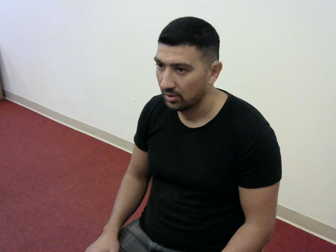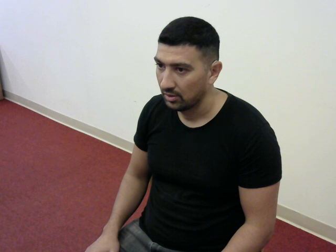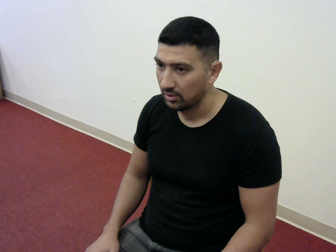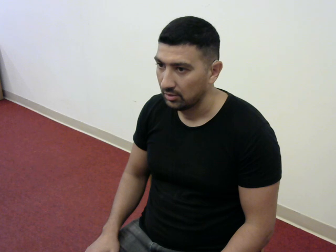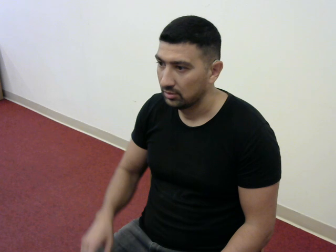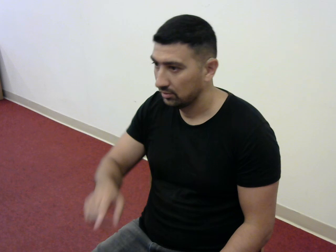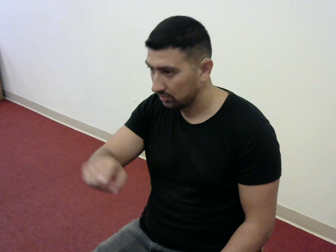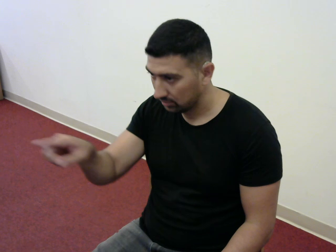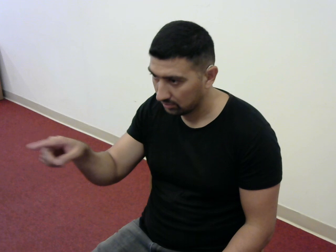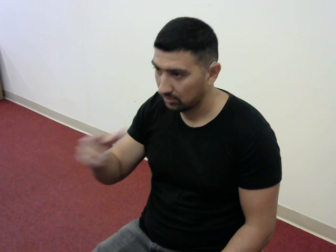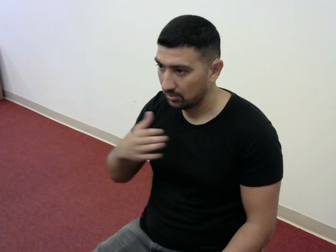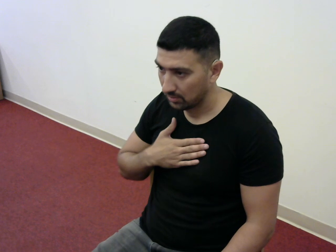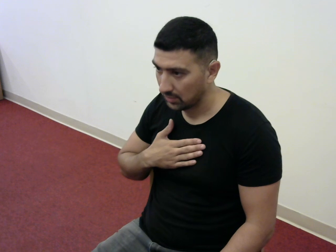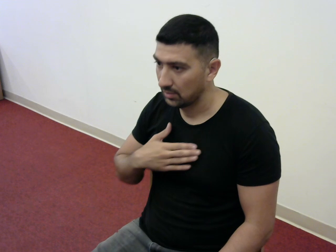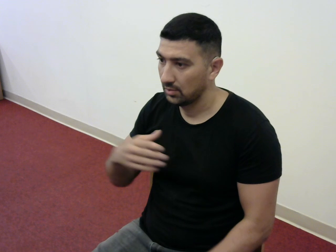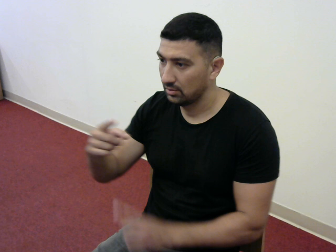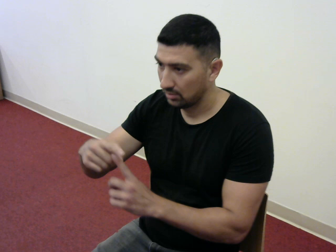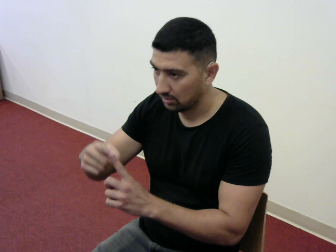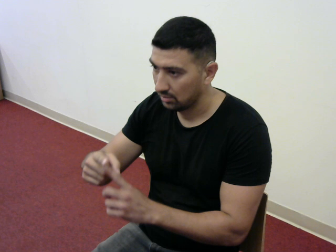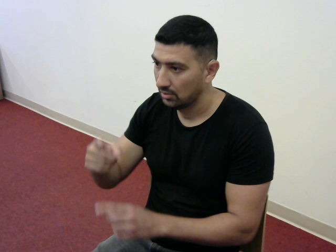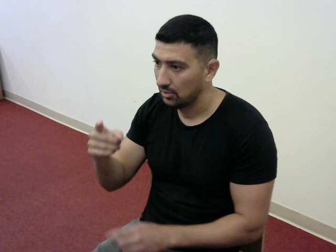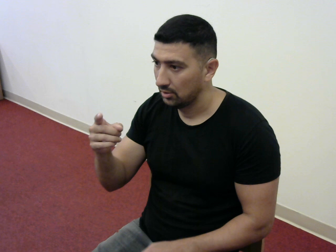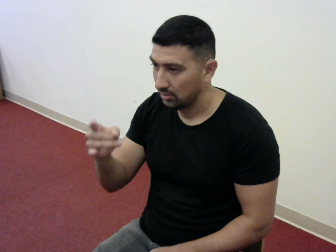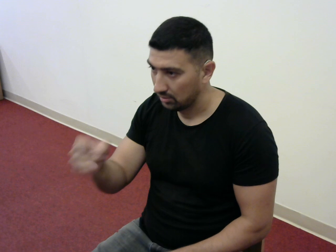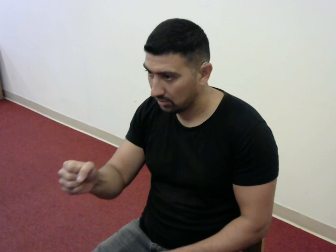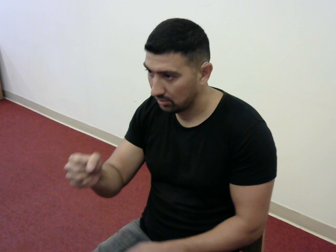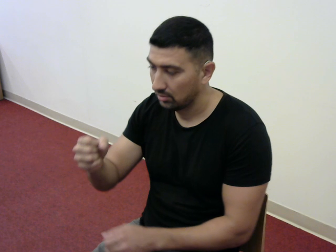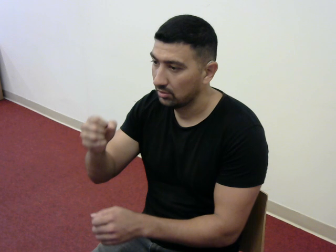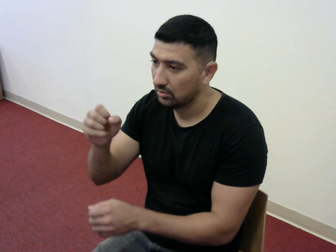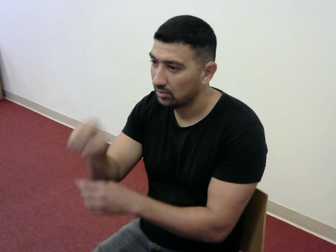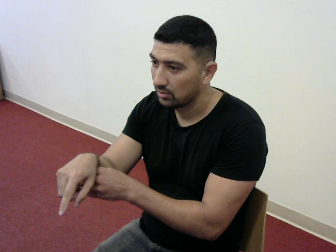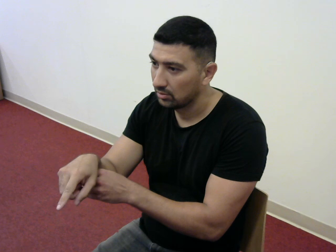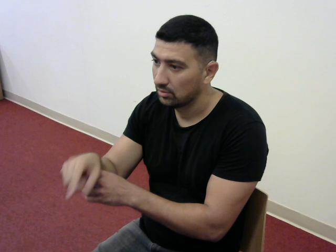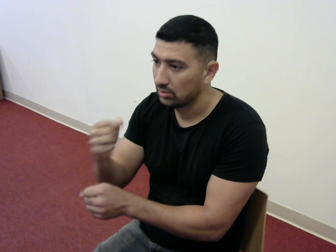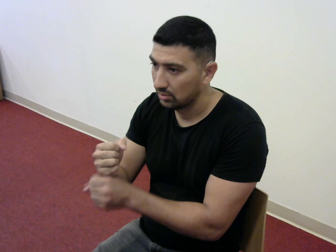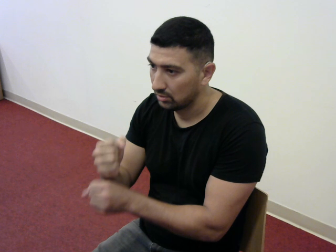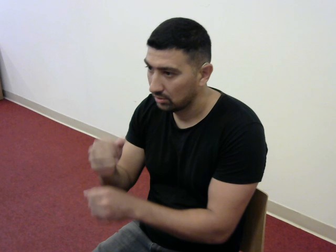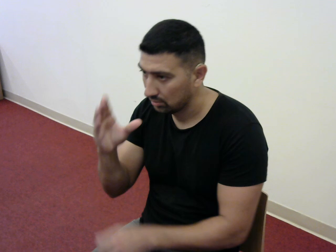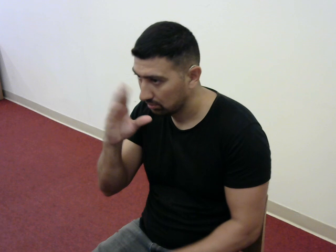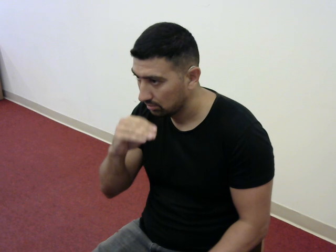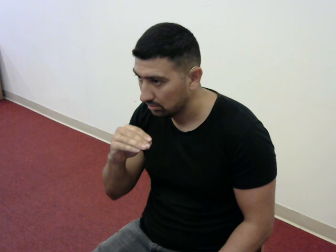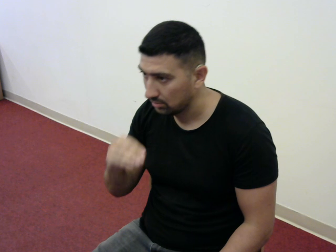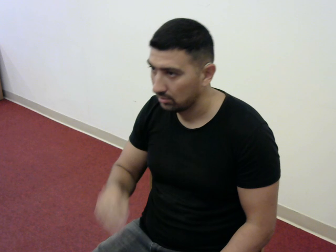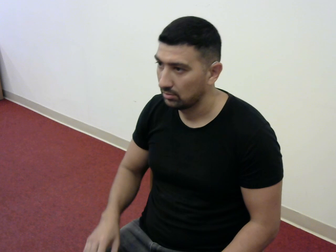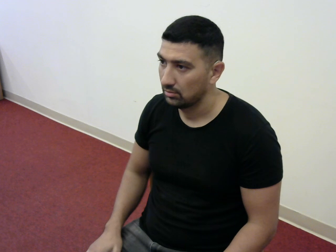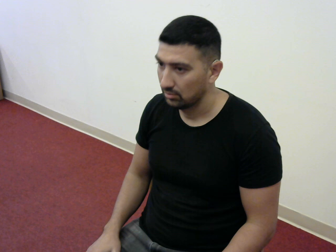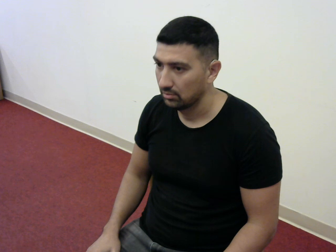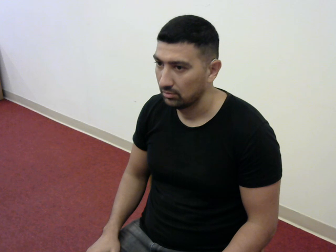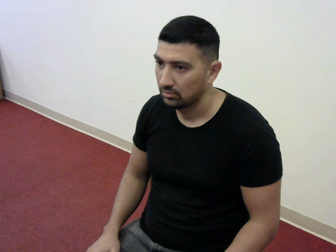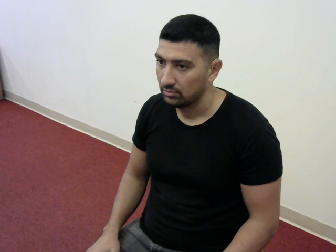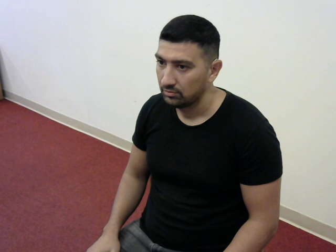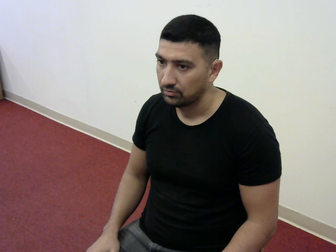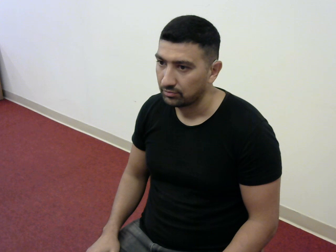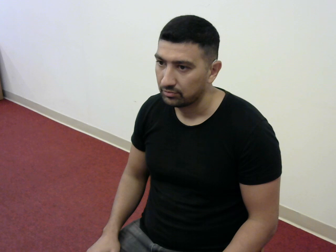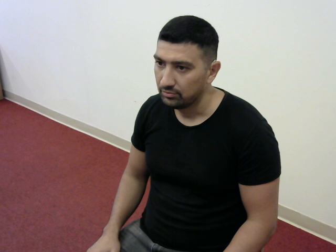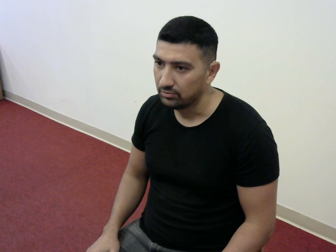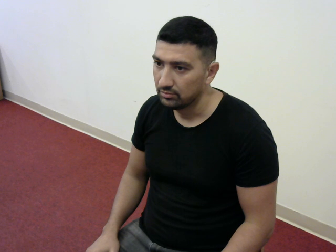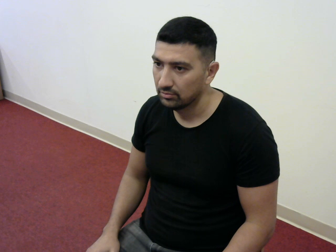Siz mənə taksi sifariş edə bilərsinizmi?